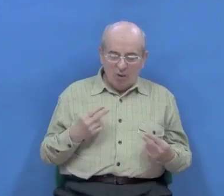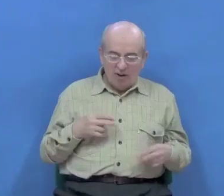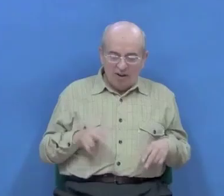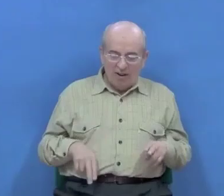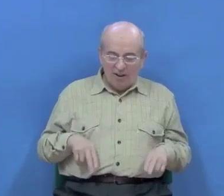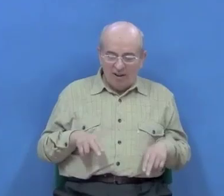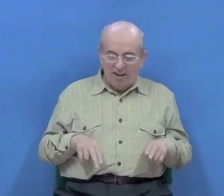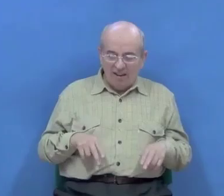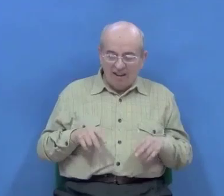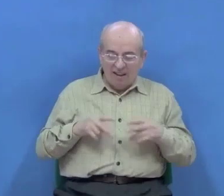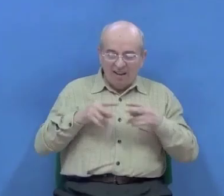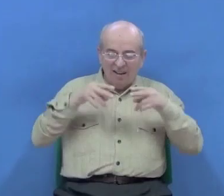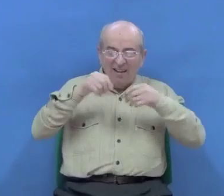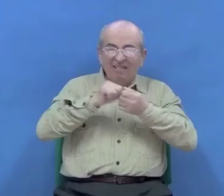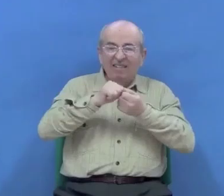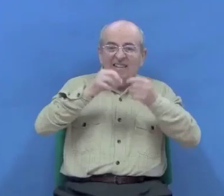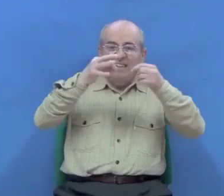Idzie królik.